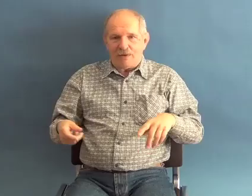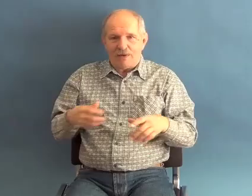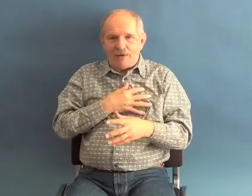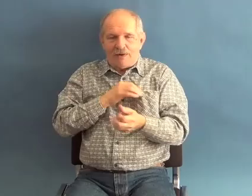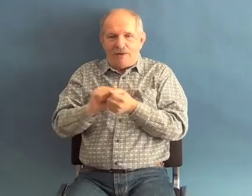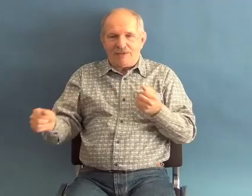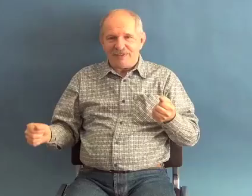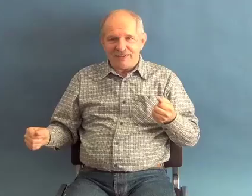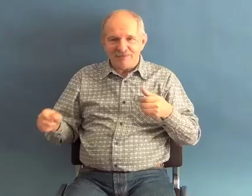Miś się przestraszył.